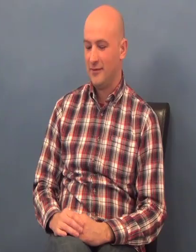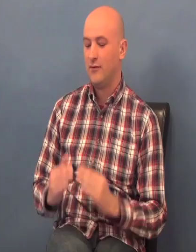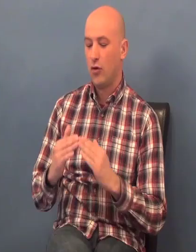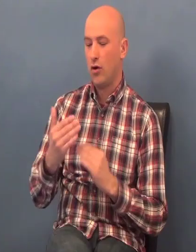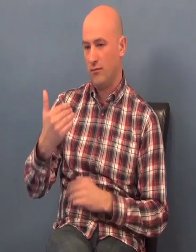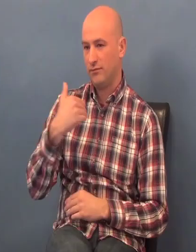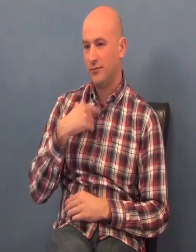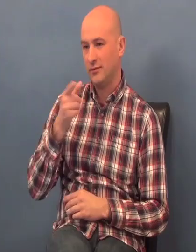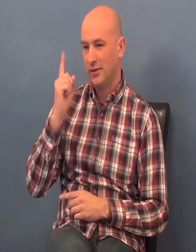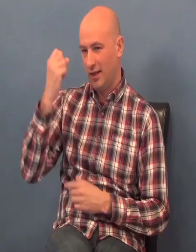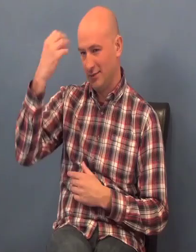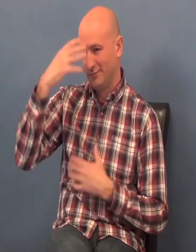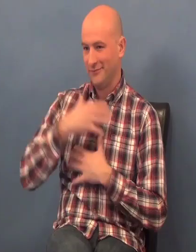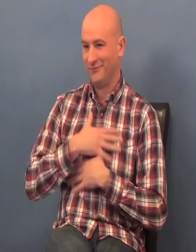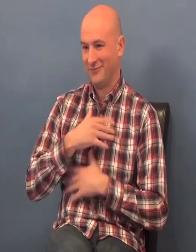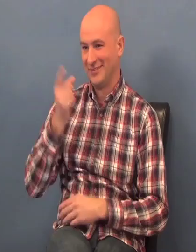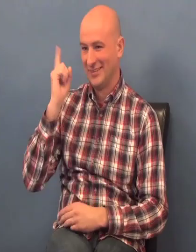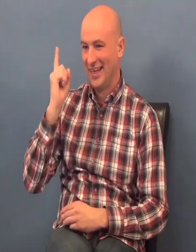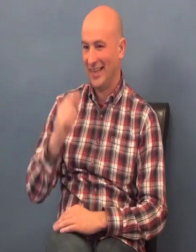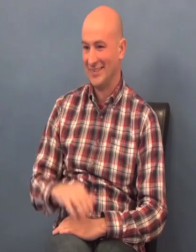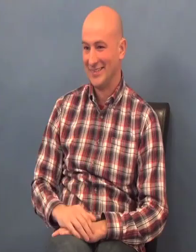Jak wpadniesz do mnie do domu, to masz zakaz brania prysznica.